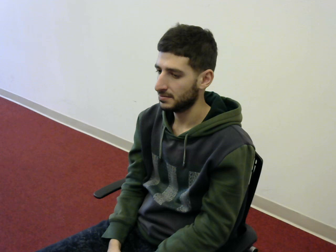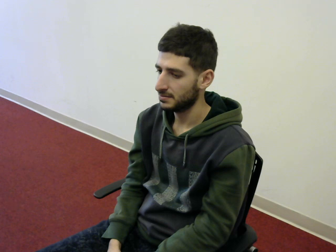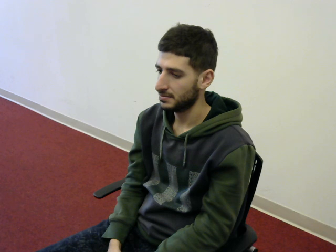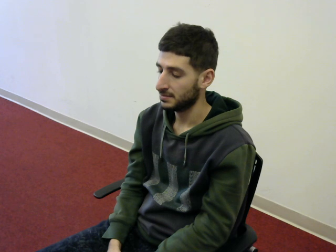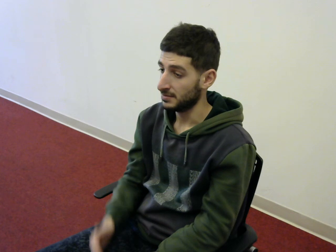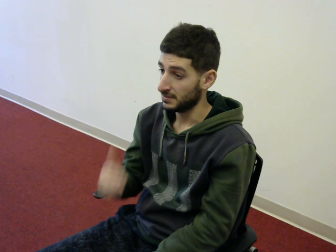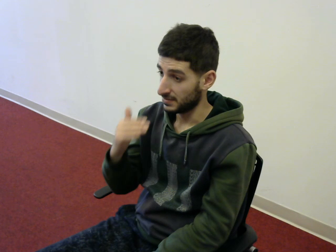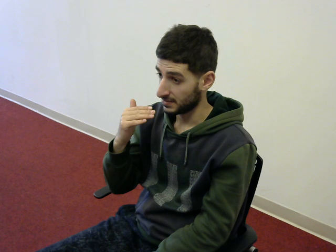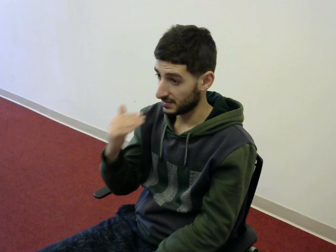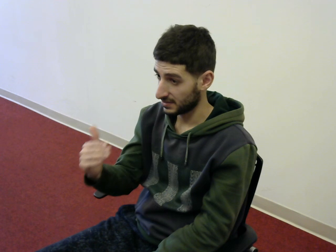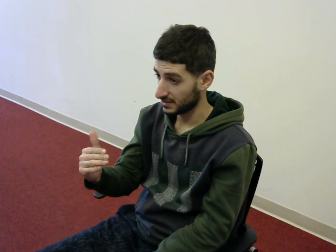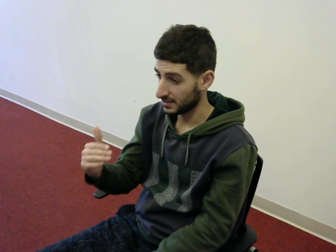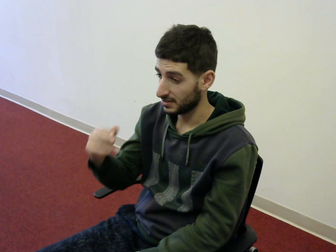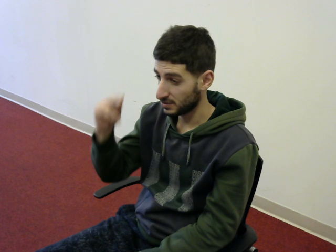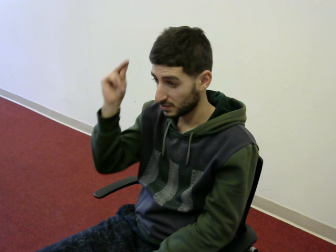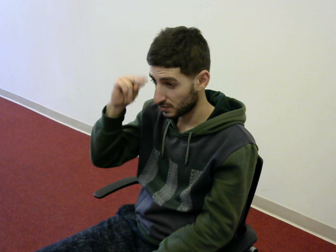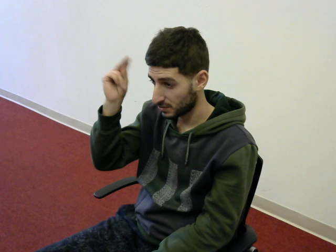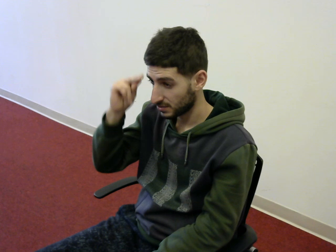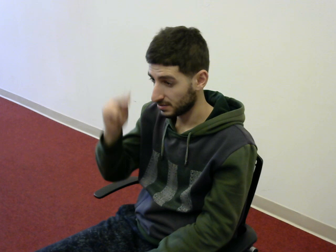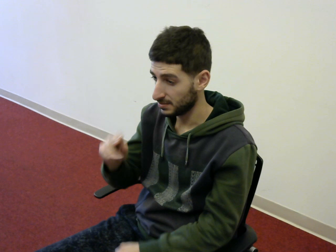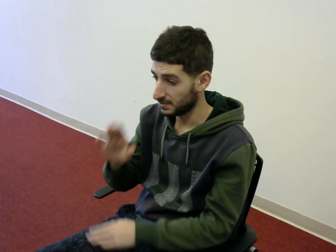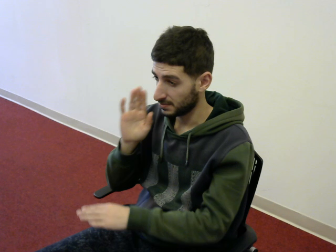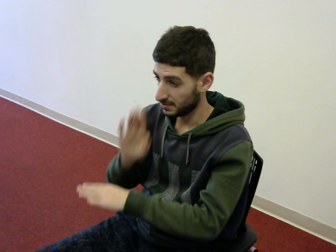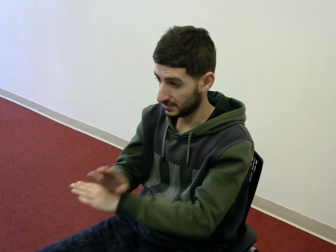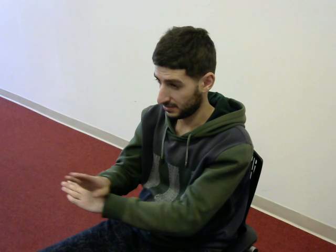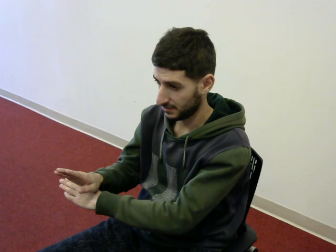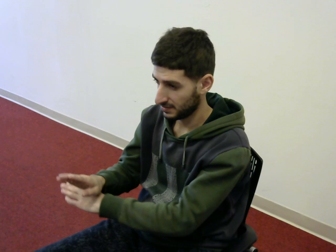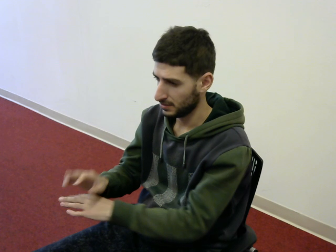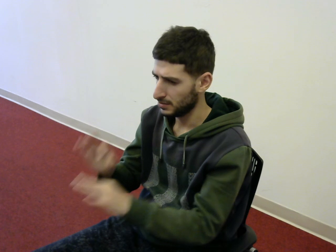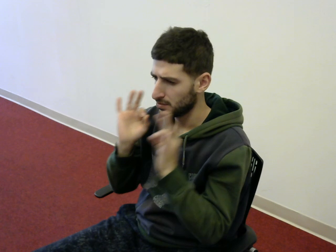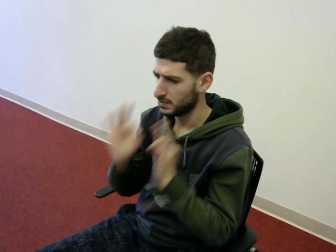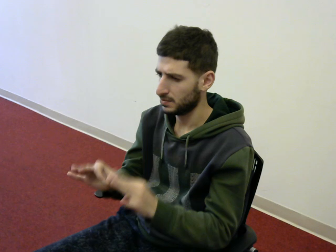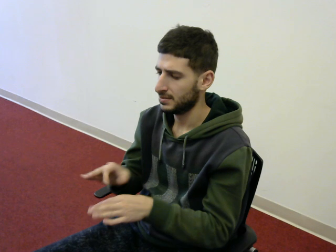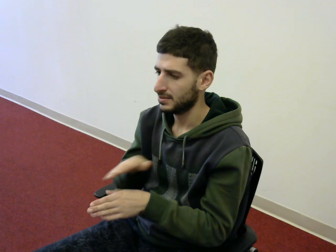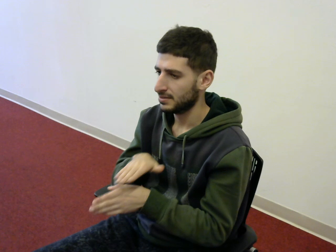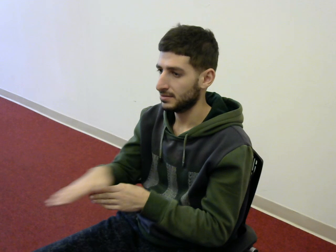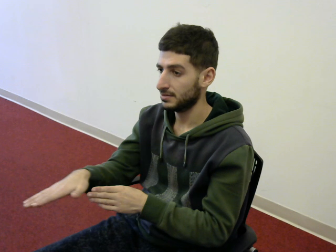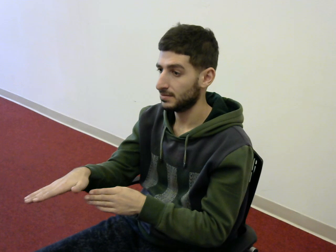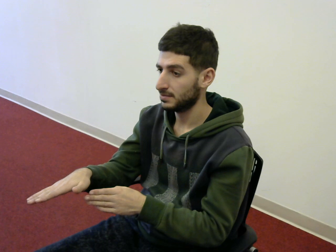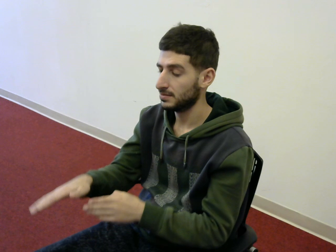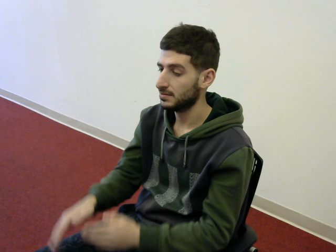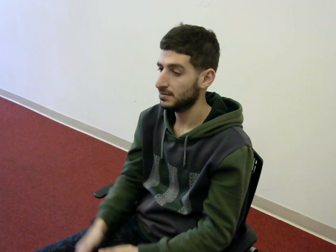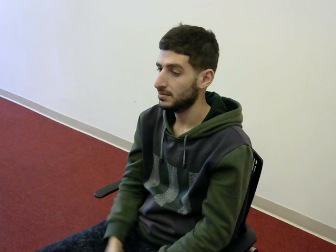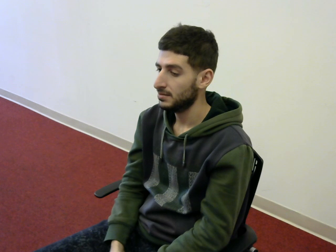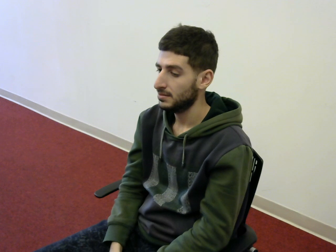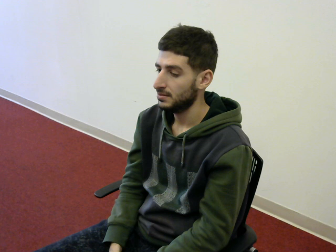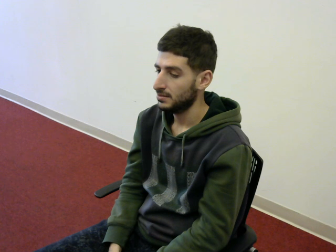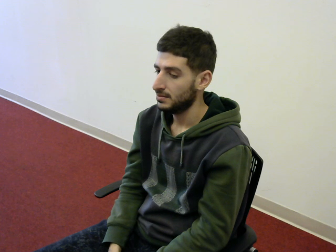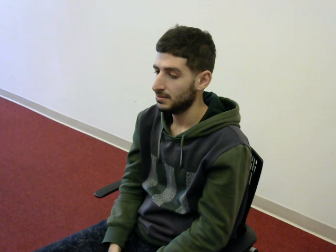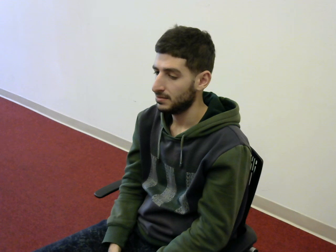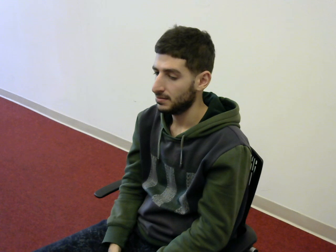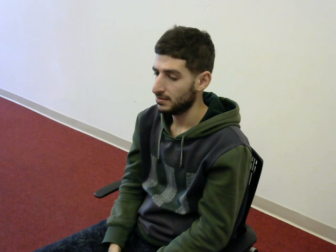Sənin şagirdin tapşırıqları düzgün yerinə yetirib